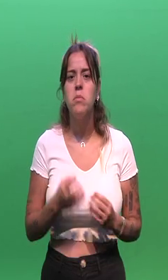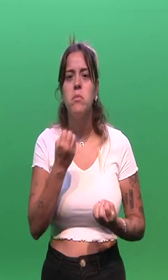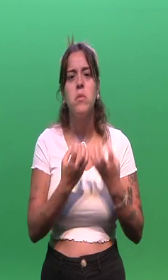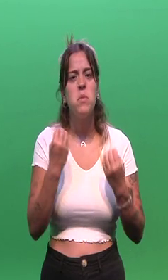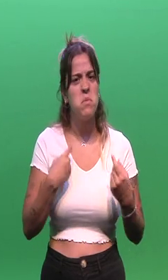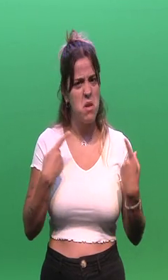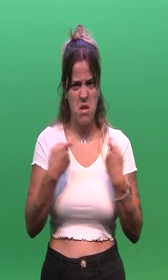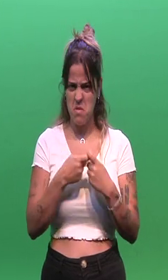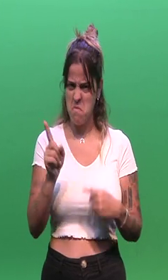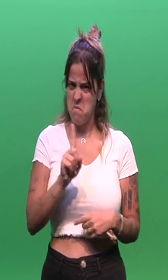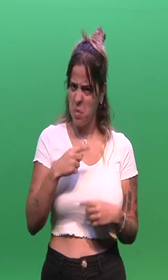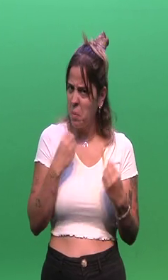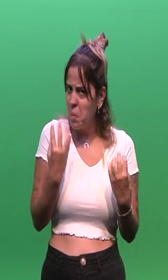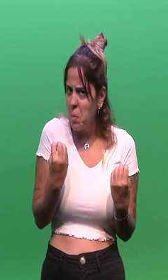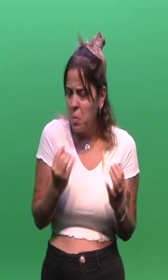No tinc cap al·lèrgia a la primavera, estic bé.